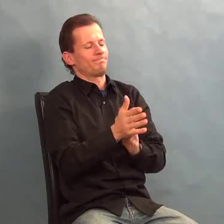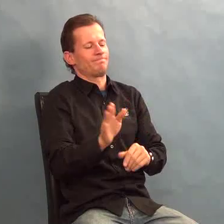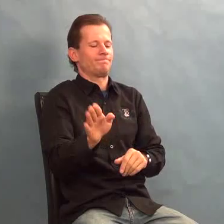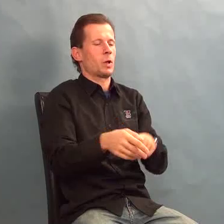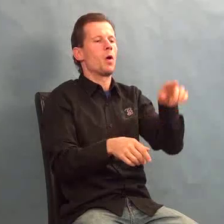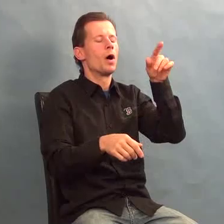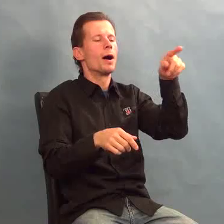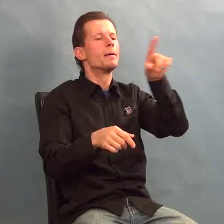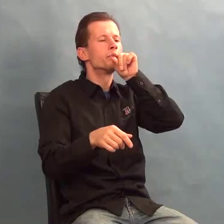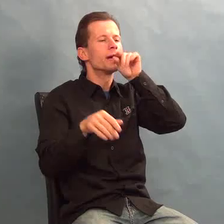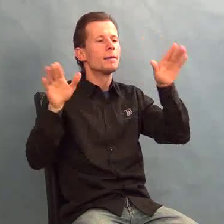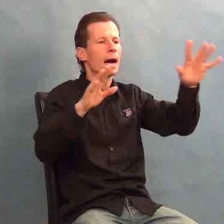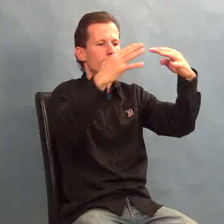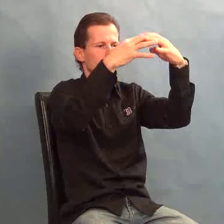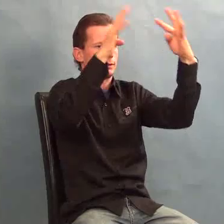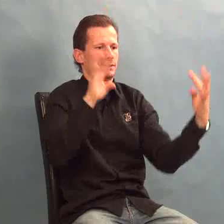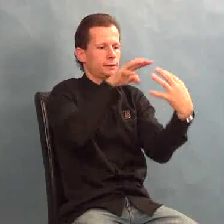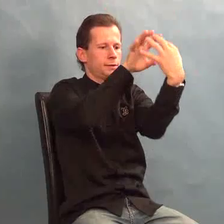Ptaszek był w kulistej klatce.